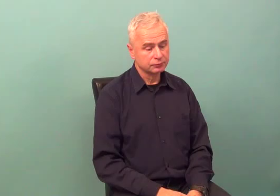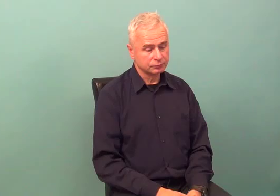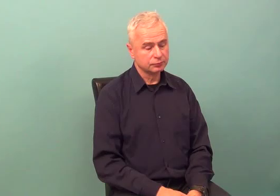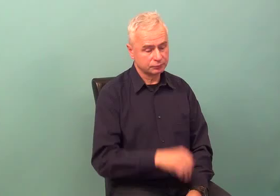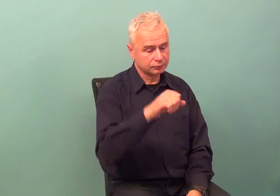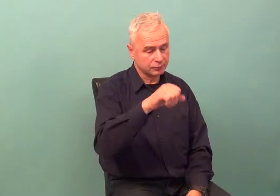Tak.